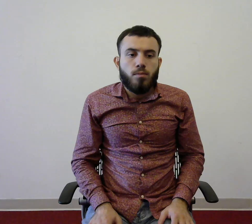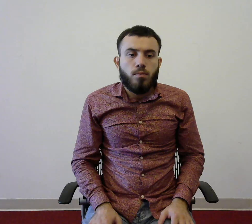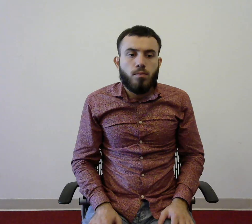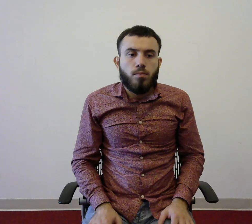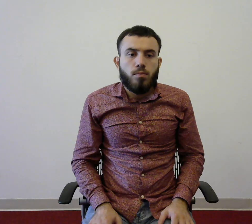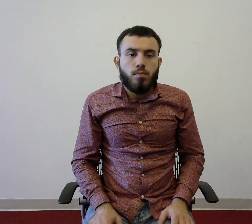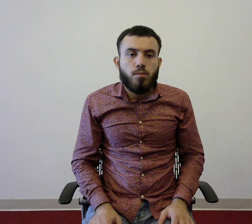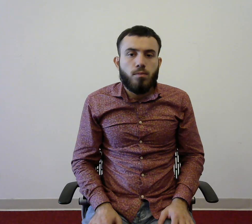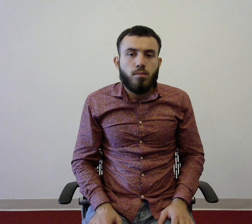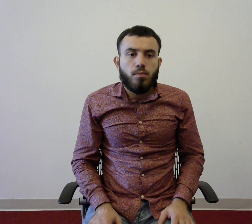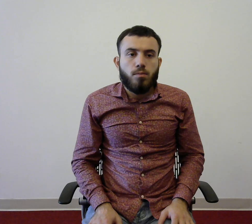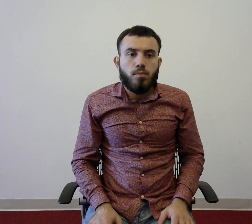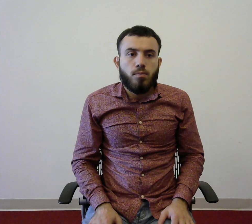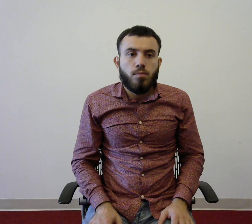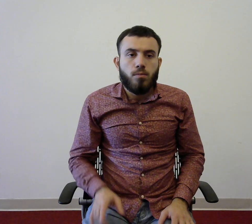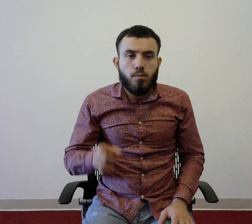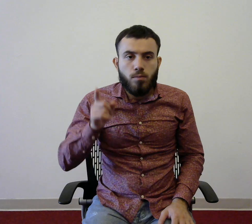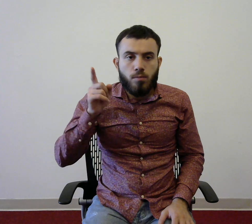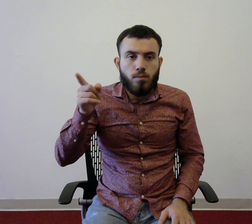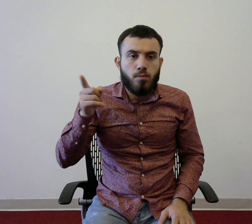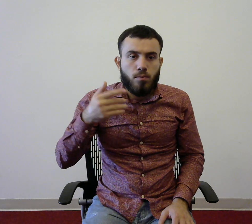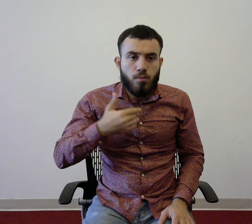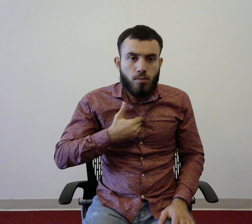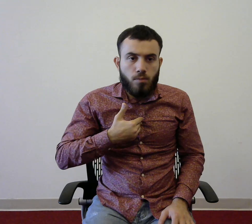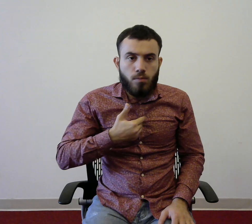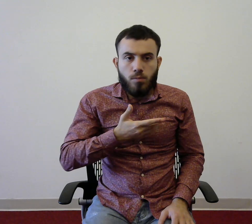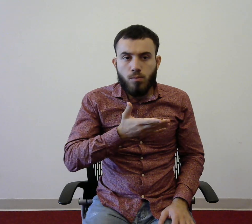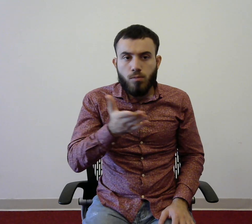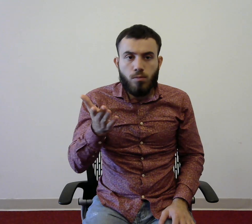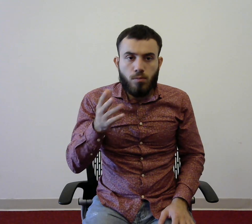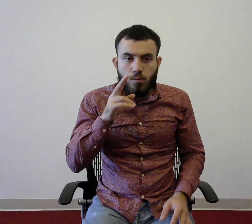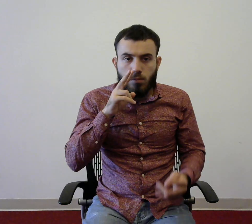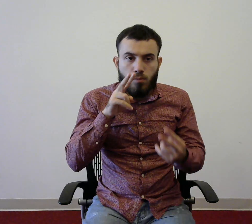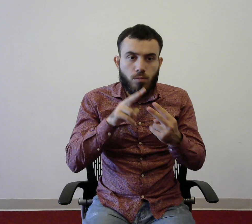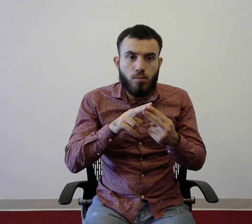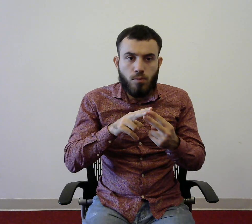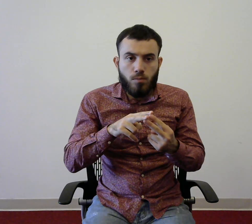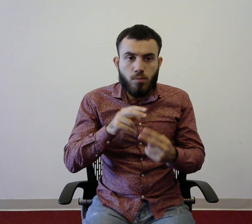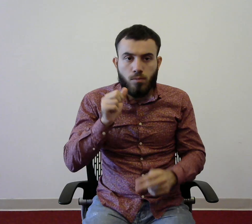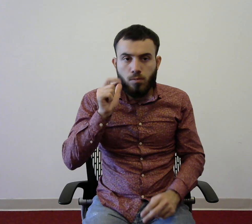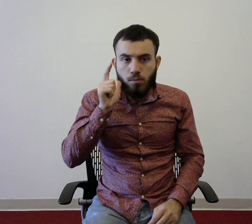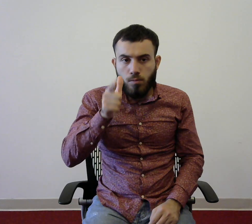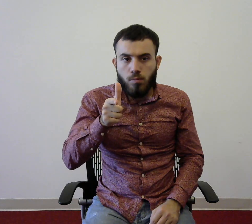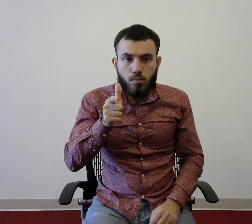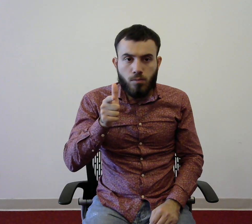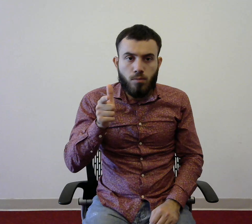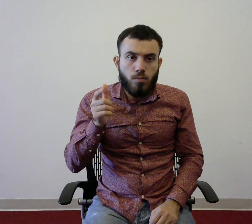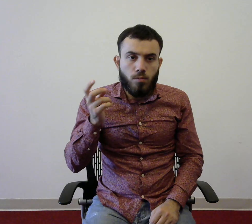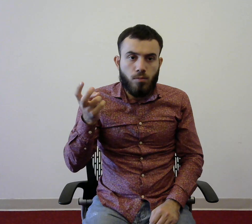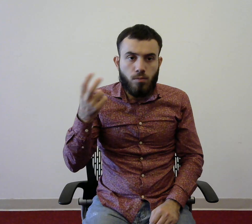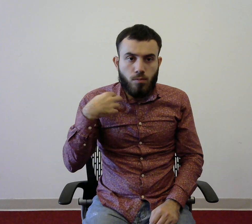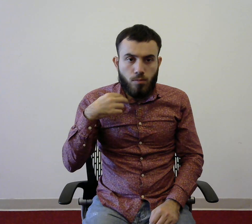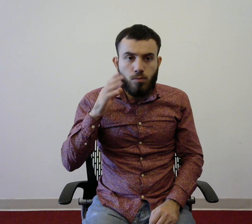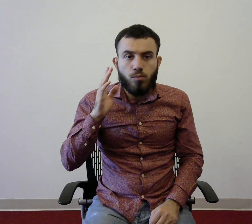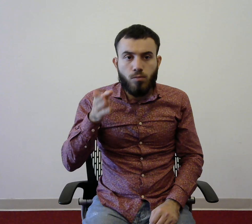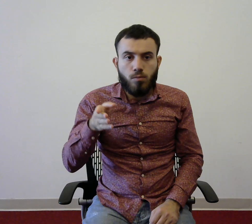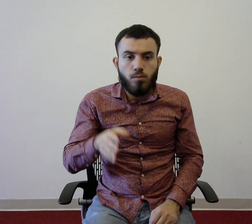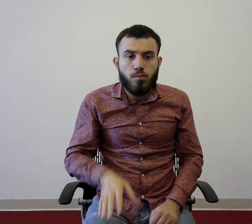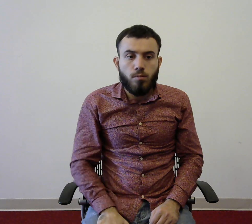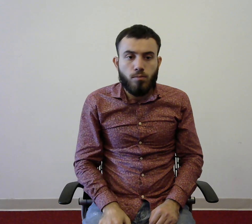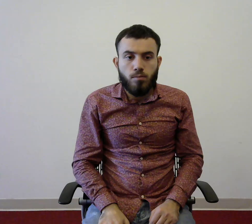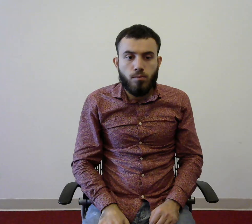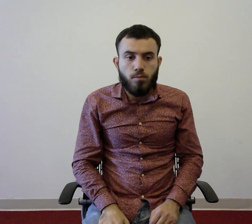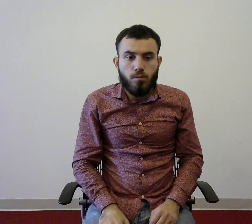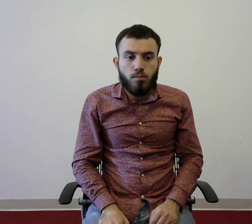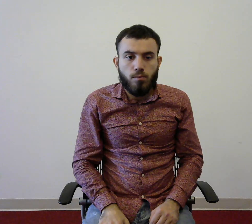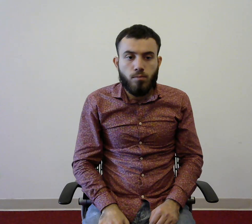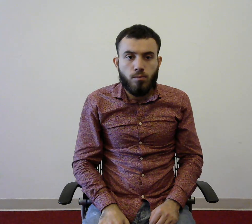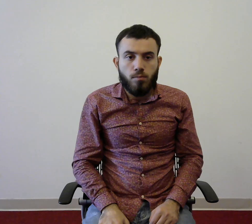O, bizi görməyə birisigün gələcək